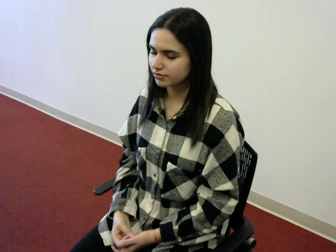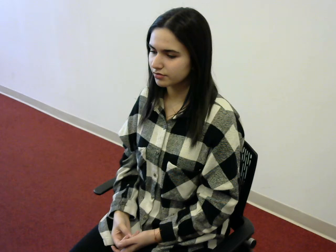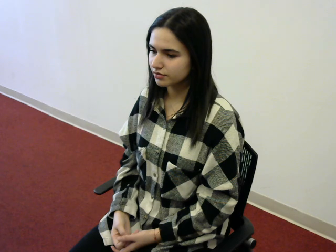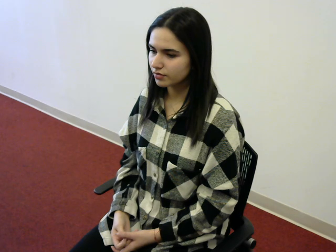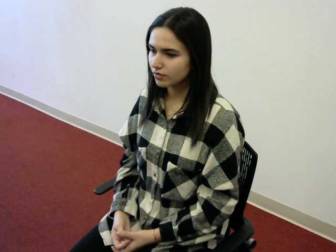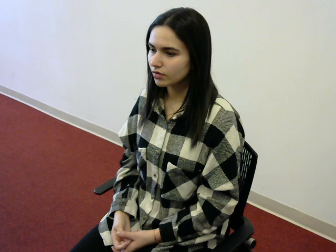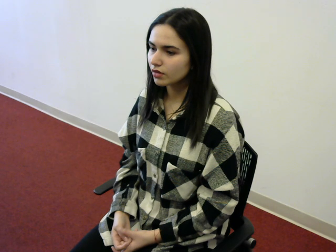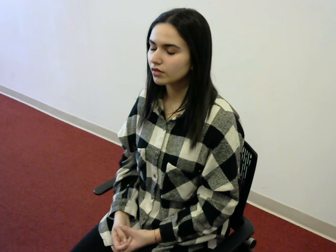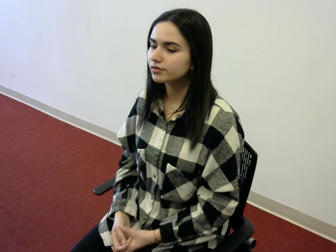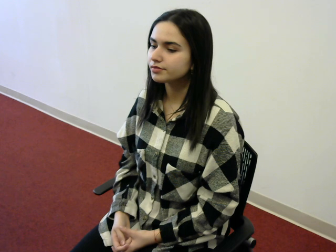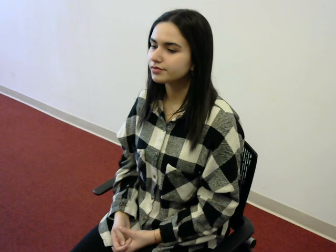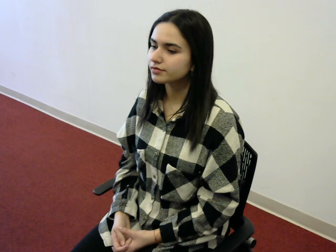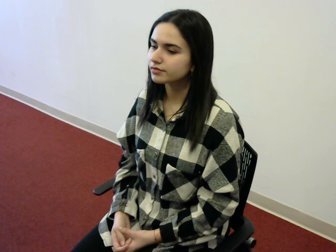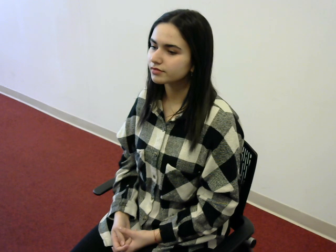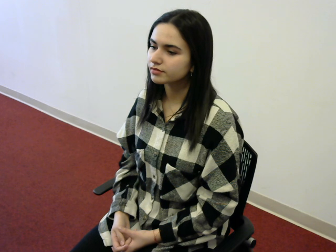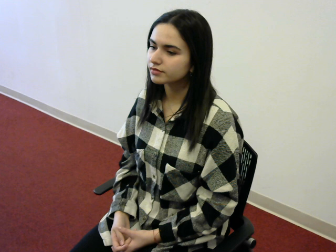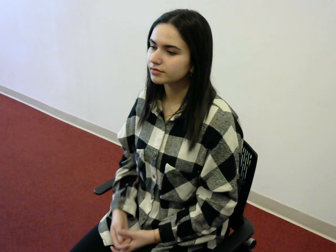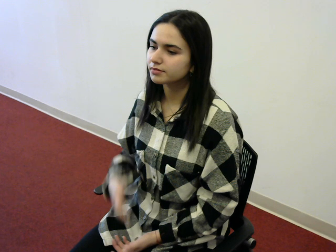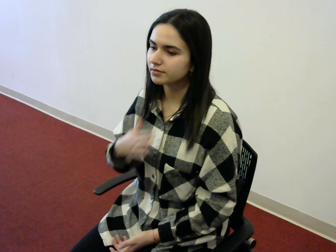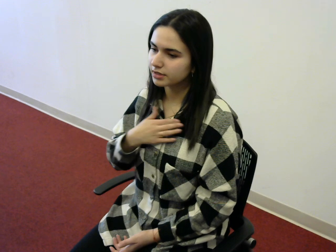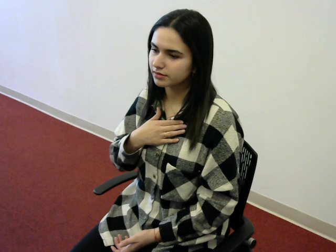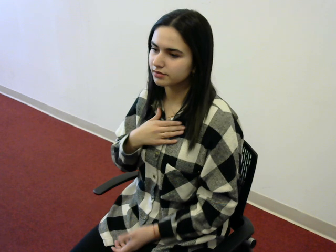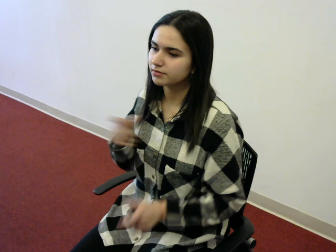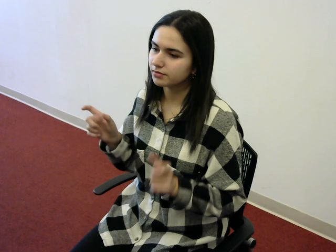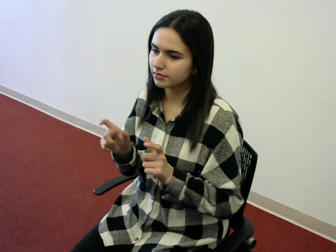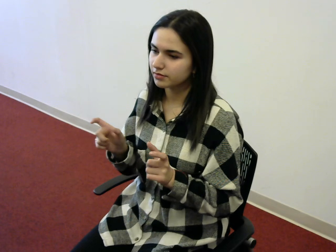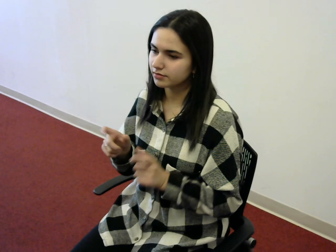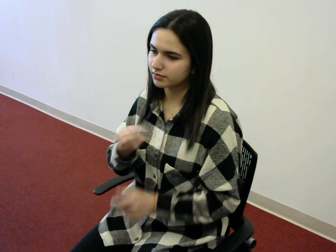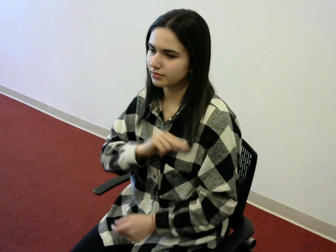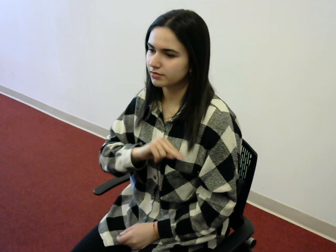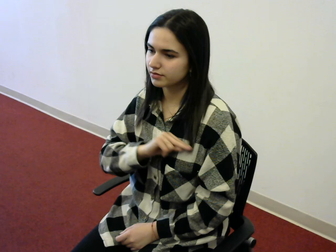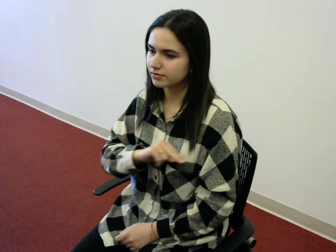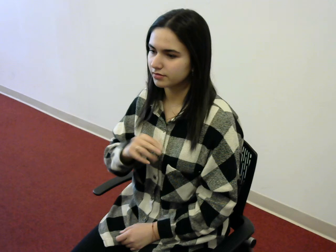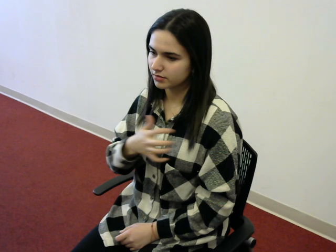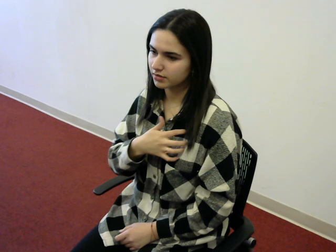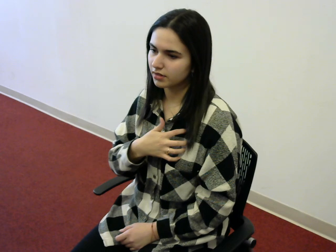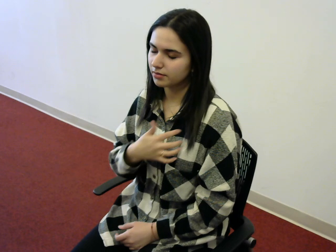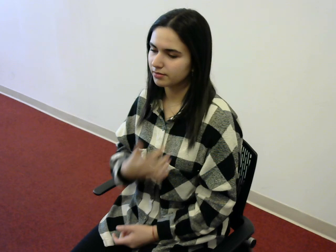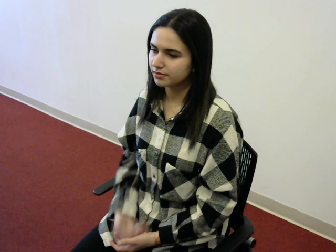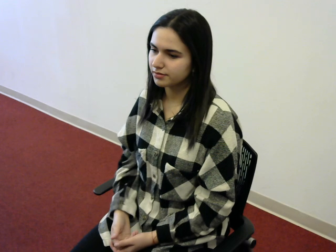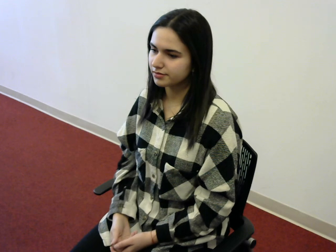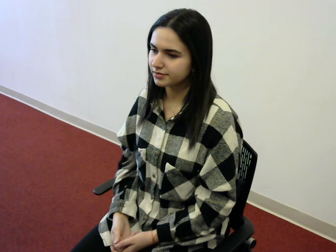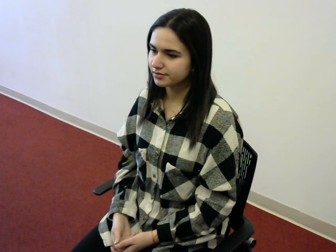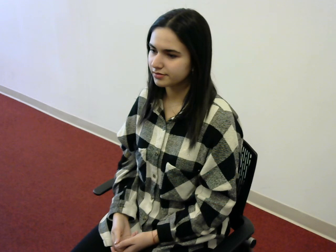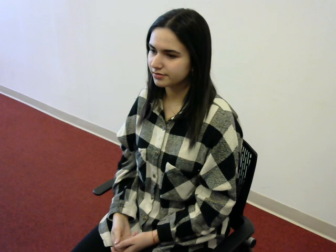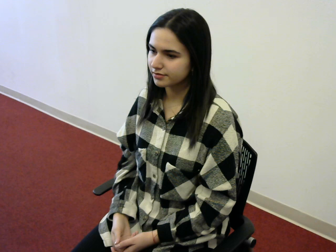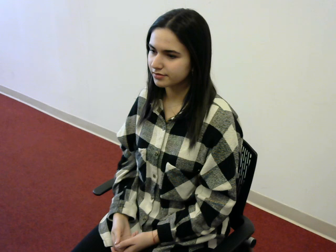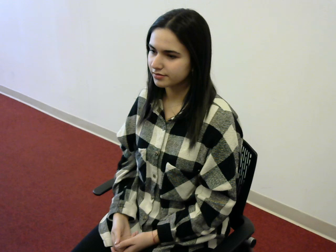Mən marketdə işləmək istəyirəm